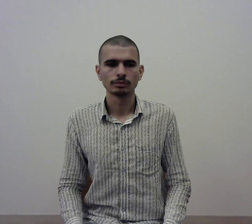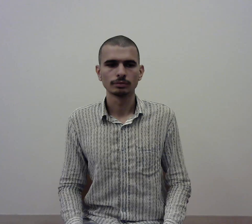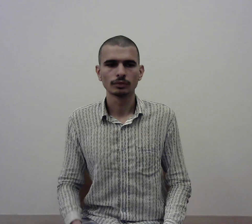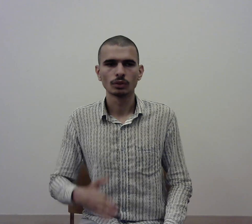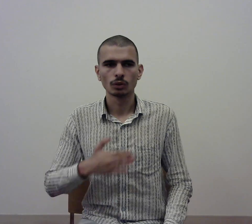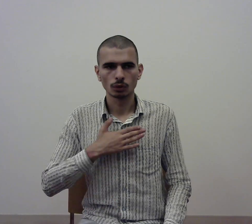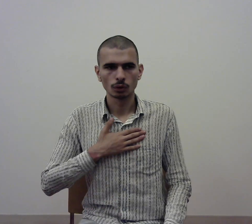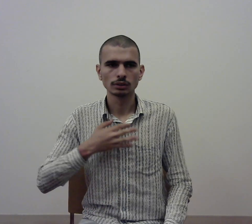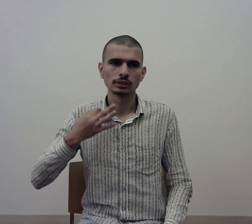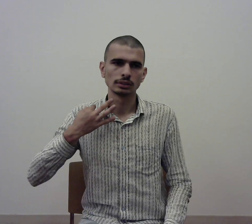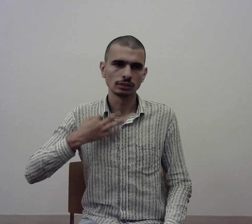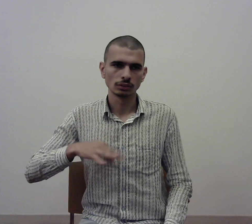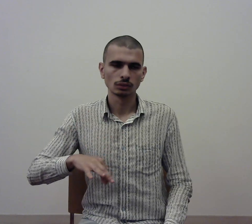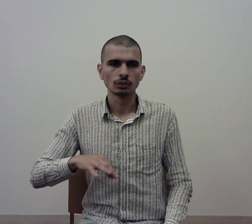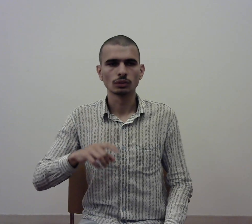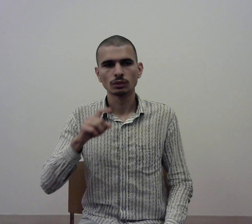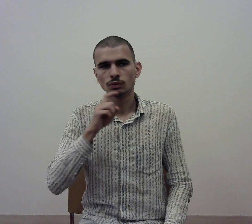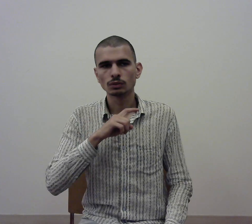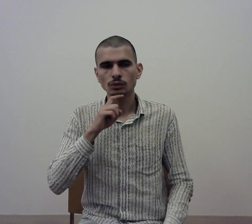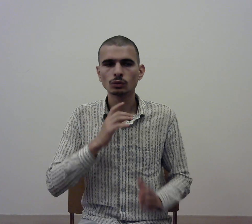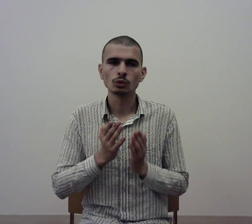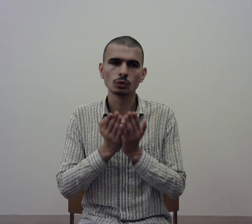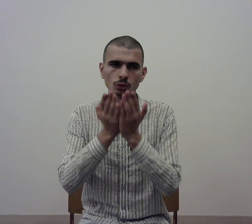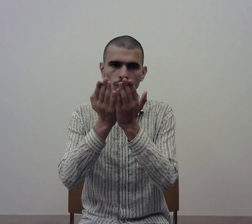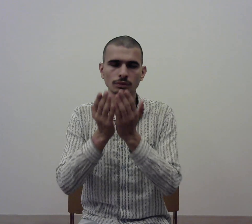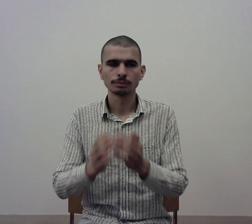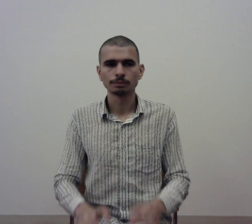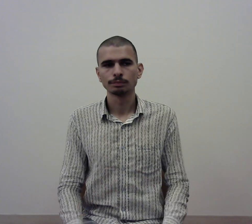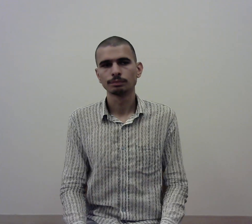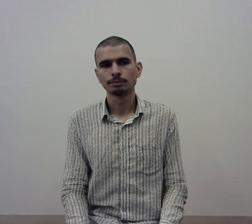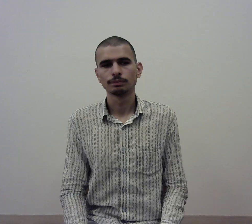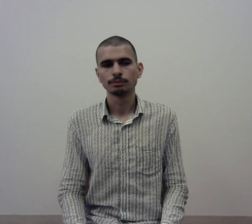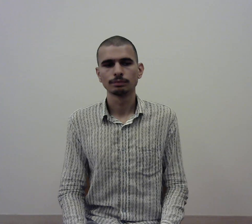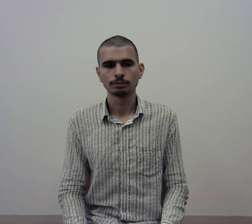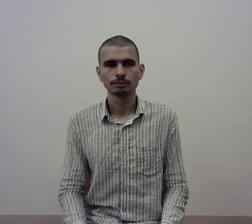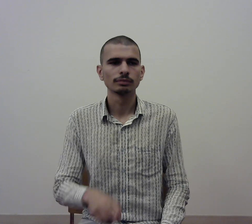Mənim oğlum universitetdə oxuyur